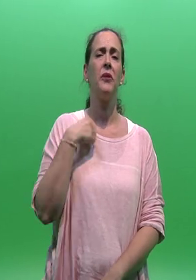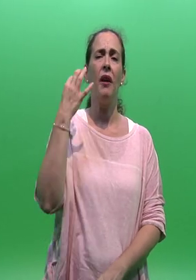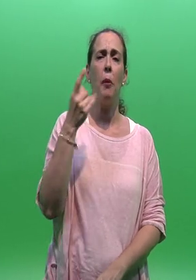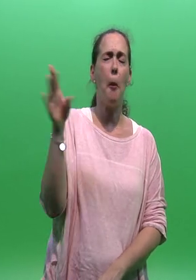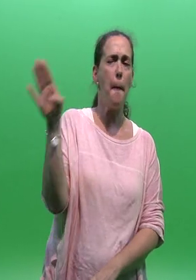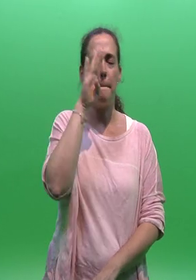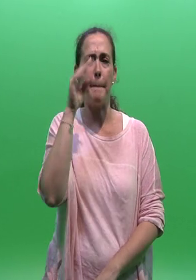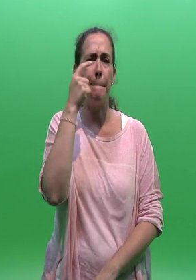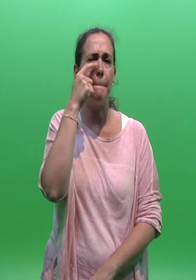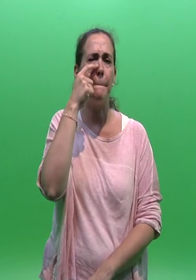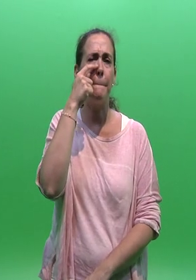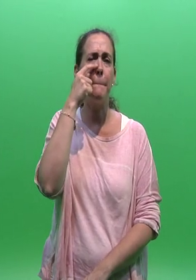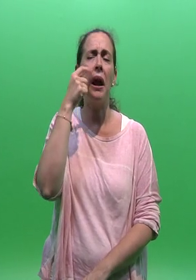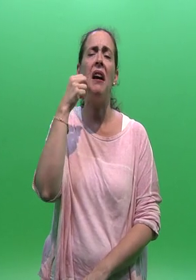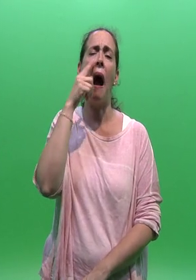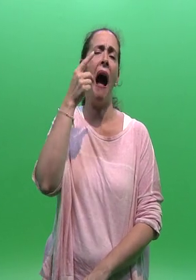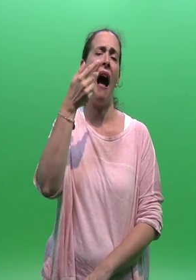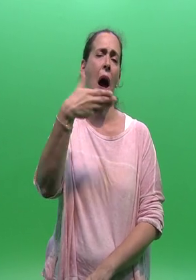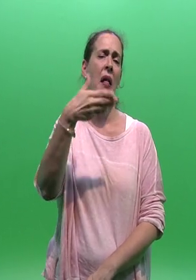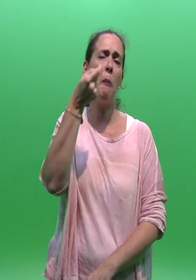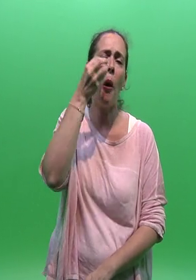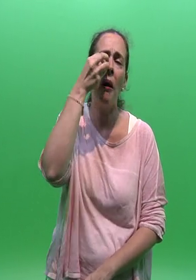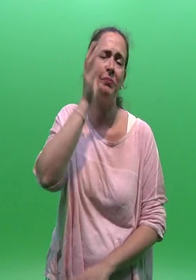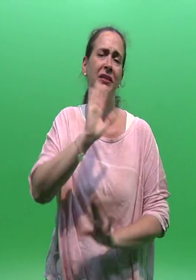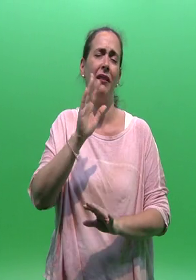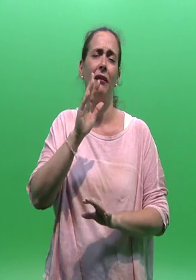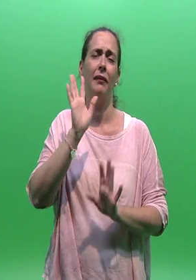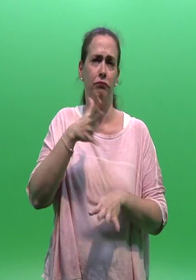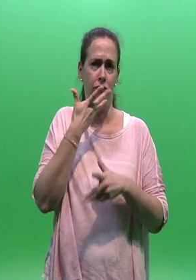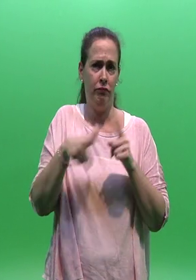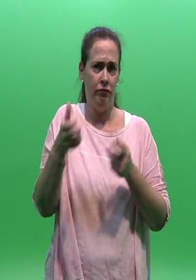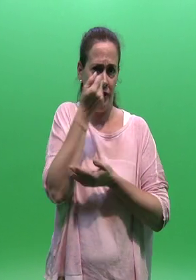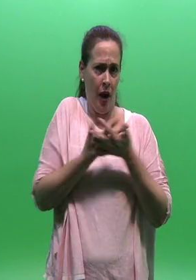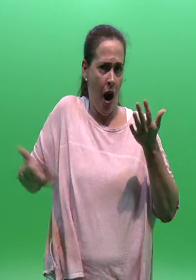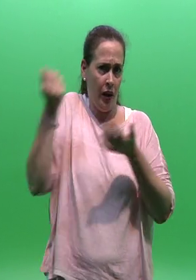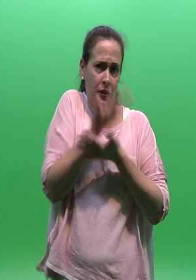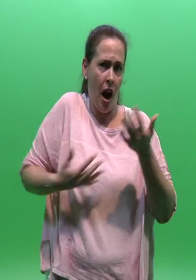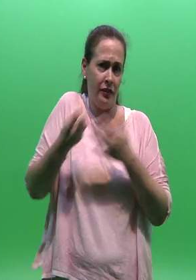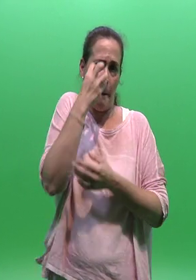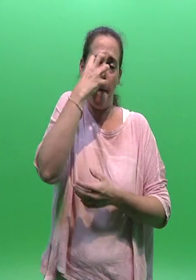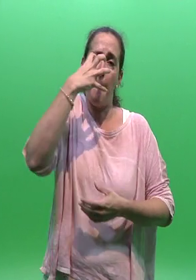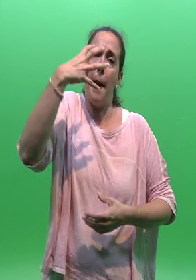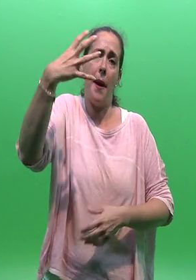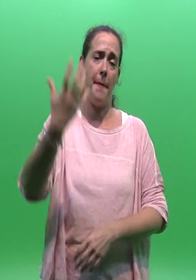Em vaig donar un cop al nas, però no va ser gaire, només el tenia una mica inflat. Al cap de poca estona em va començar a sortir molta sang i el tinc inflat.